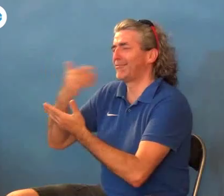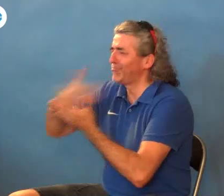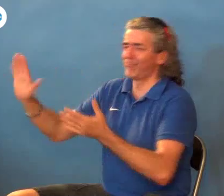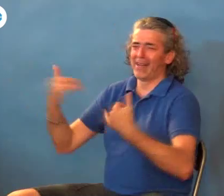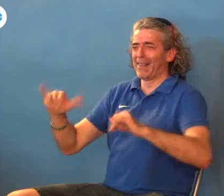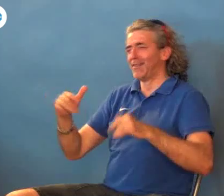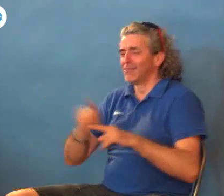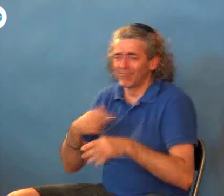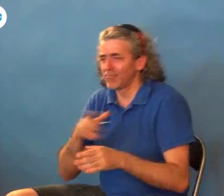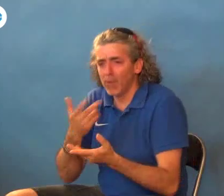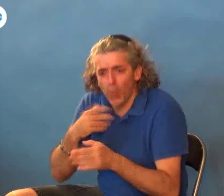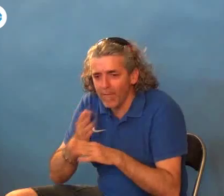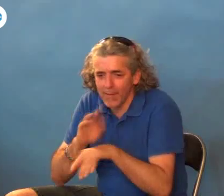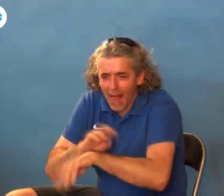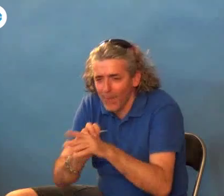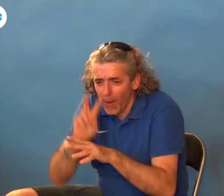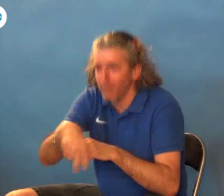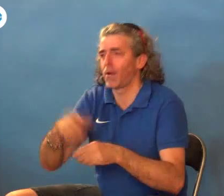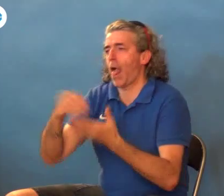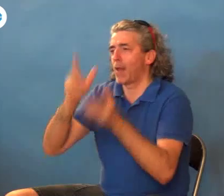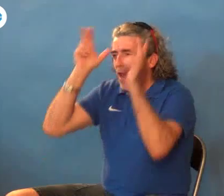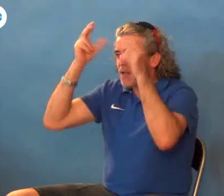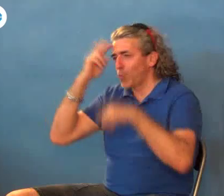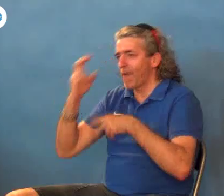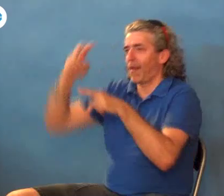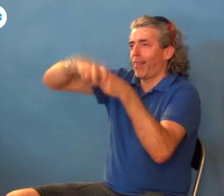Idzie w inne miejsce, wskakuje na kłodę, a za nią jest jeleń, a chłopiec ląduje na jego głowie.